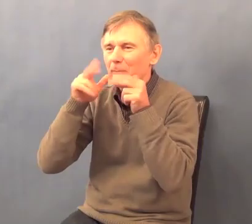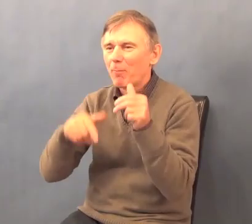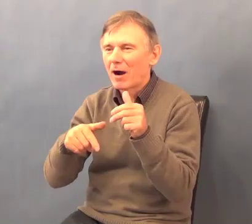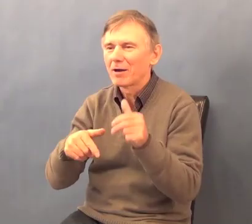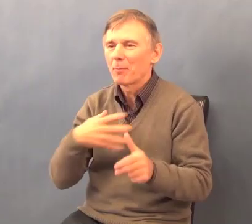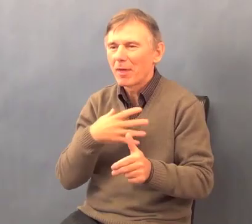Pies też na nią patrzył.